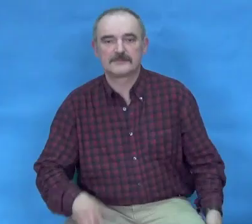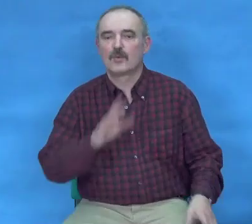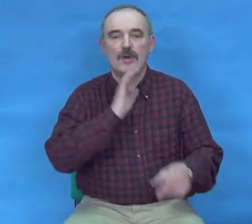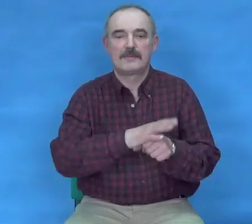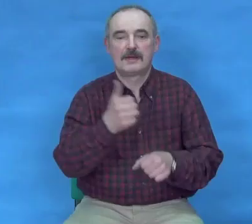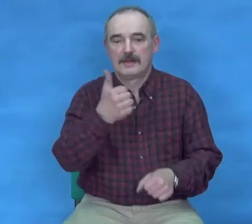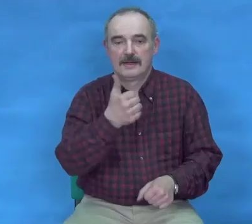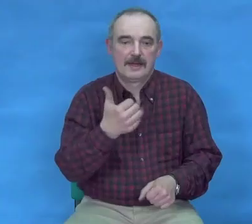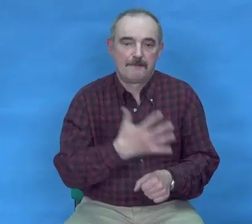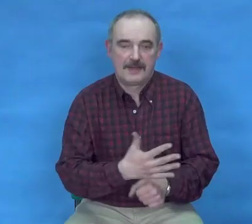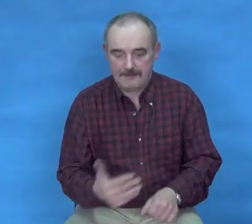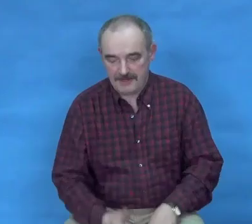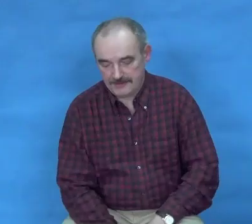Umowa jest - jeden pięćdziesiąt metra.